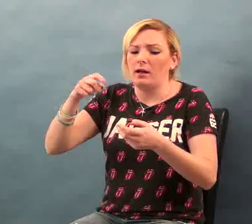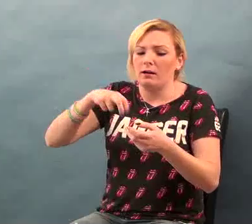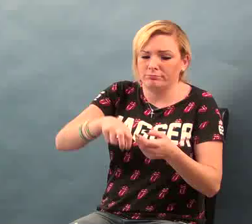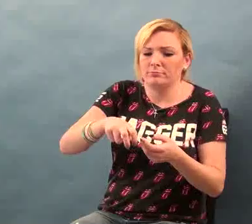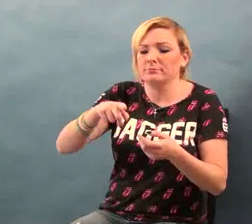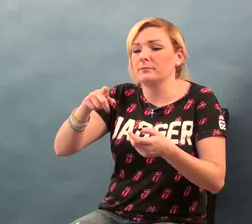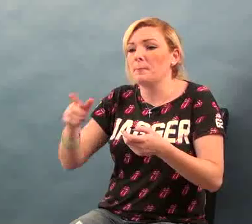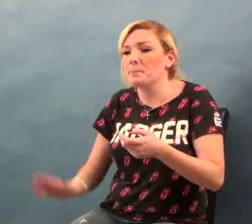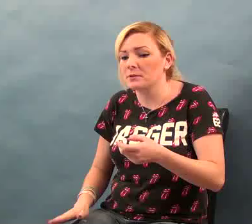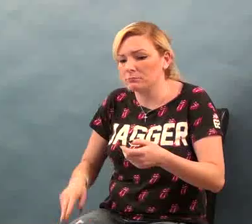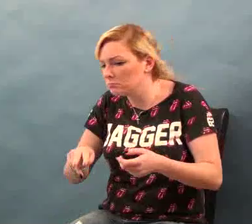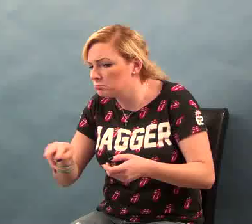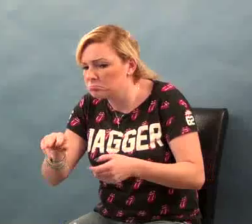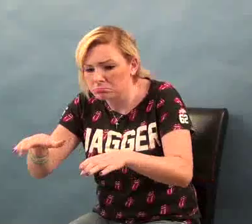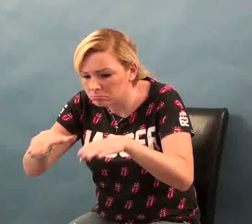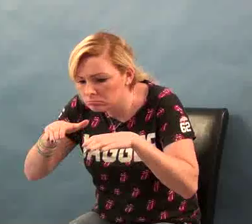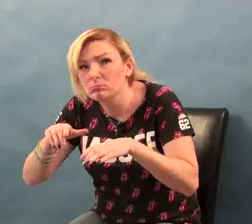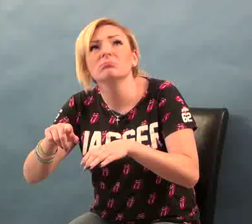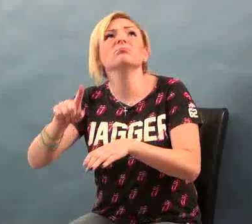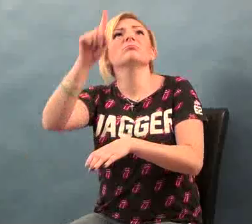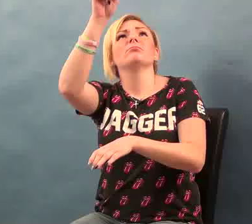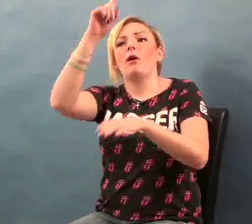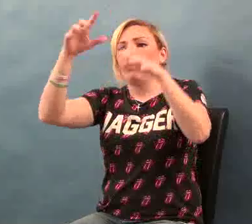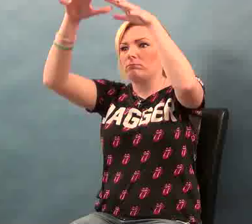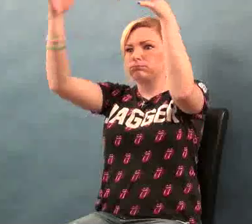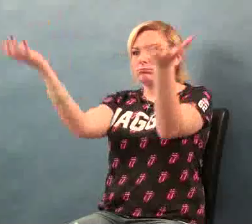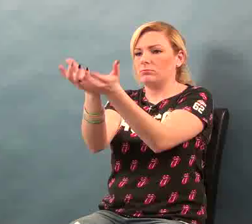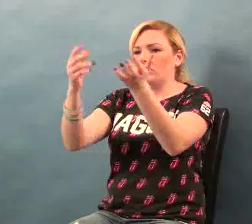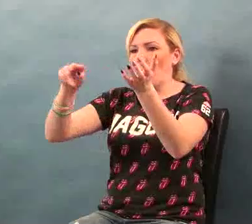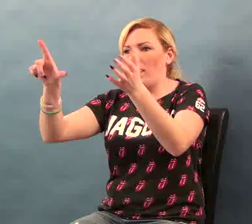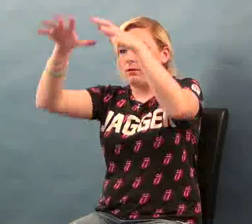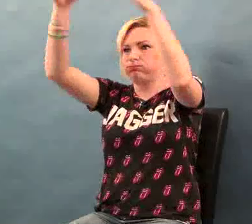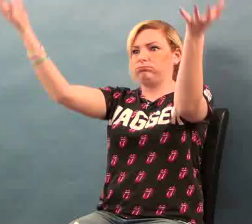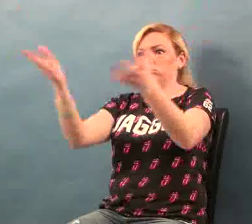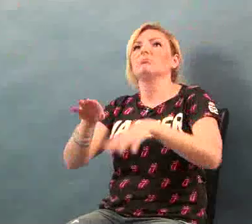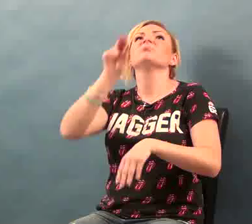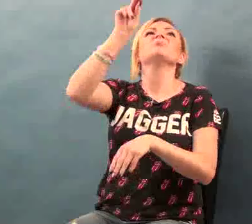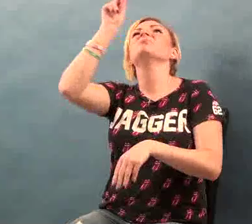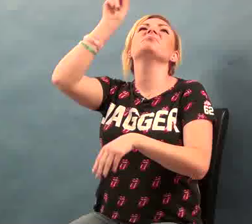Pies szukał i potem zauważył, że na górze jest gniazdo os.